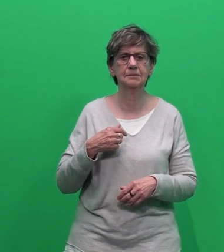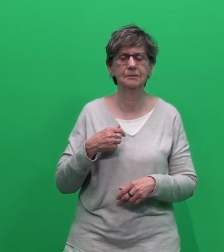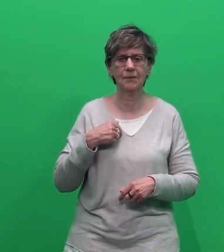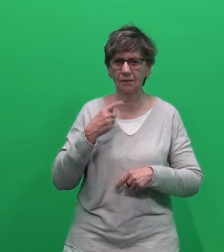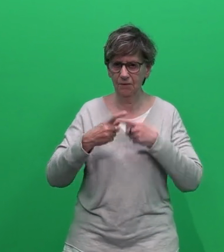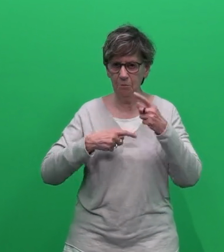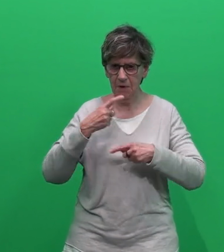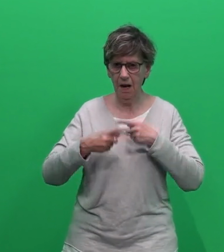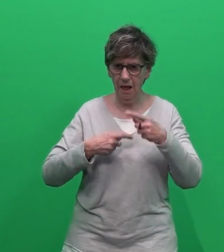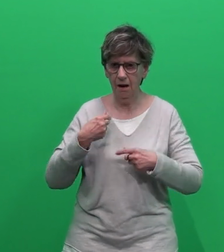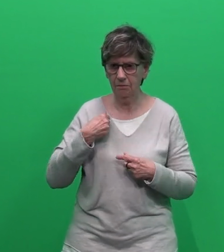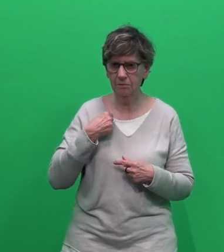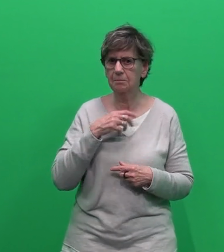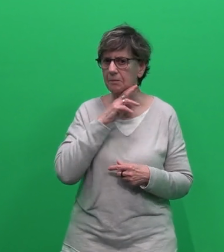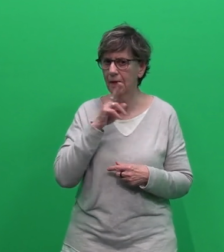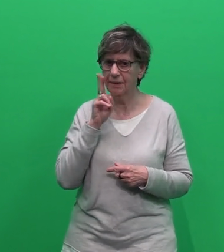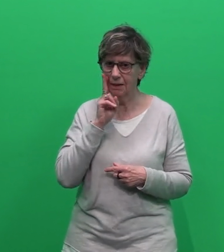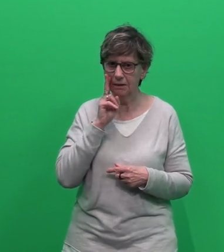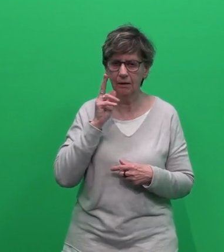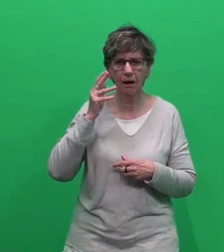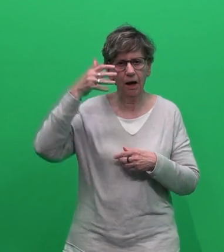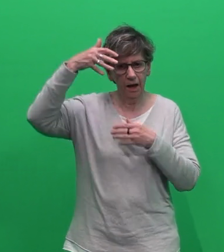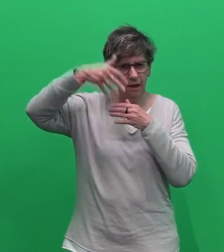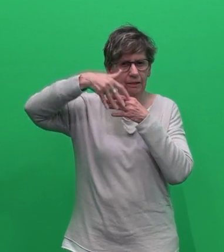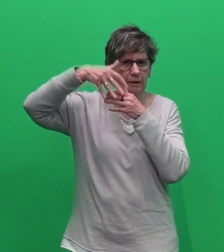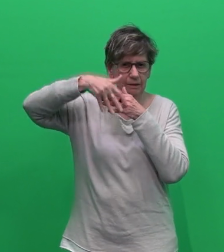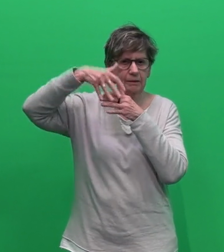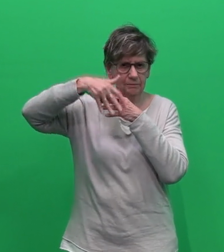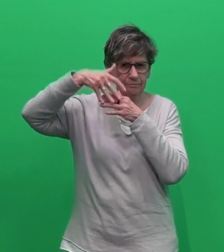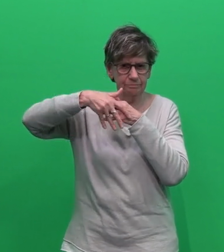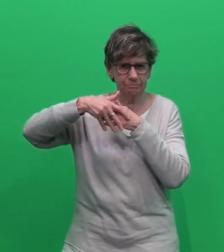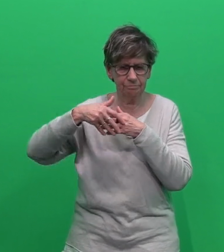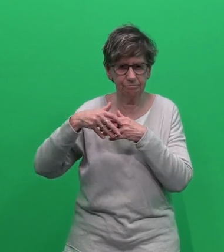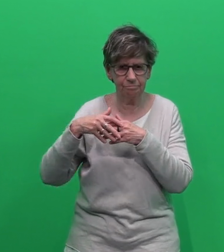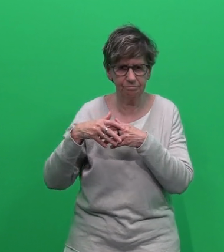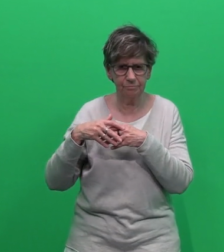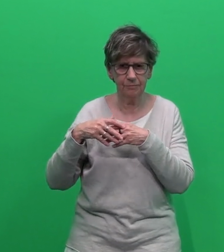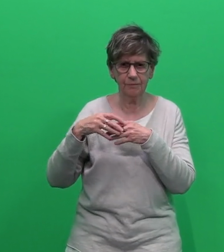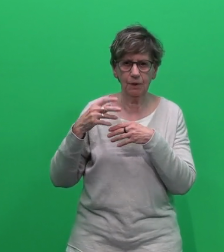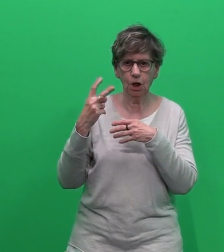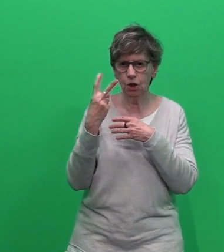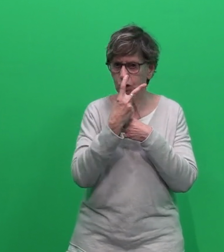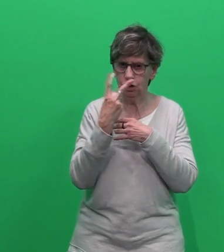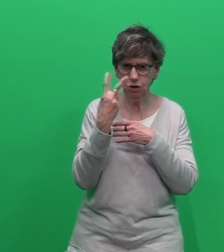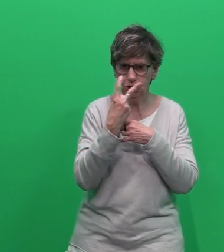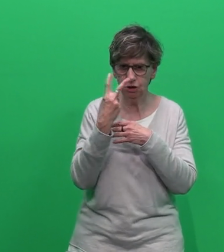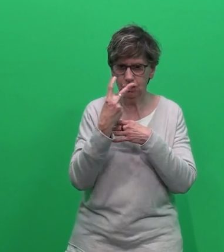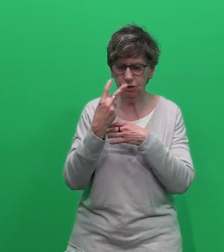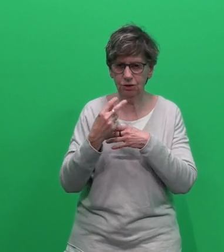A la meva família la meva mare té cataractes als dos ulls.